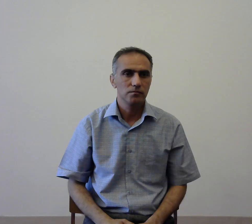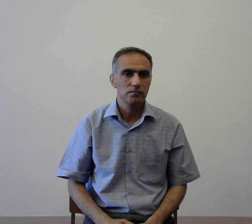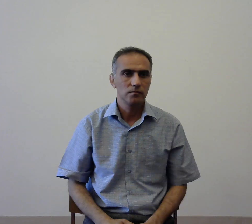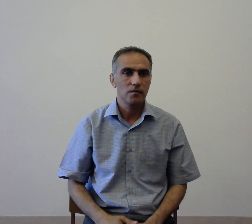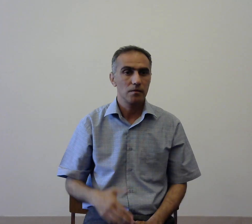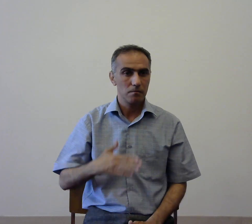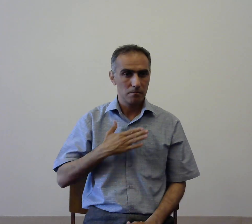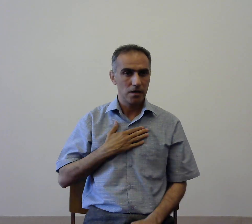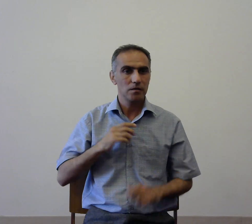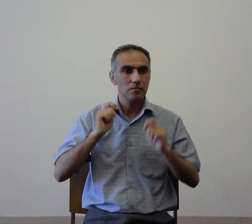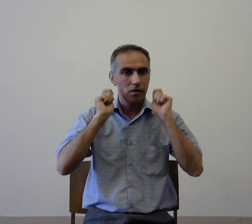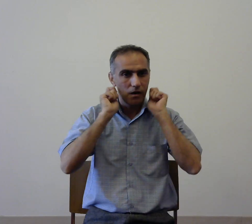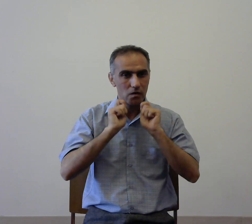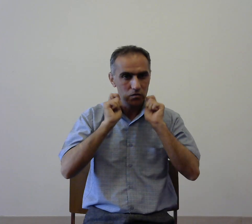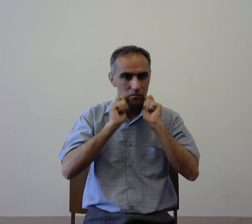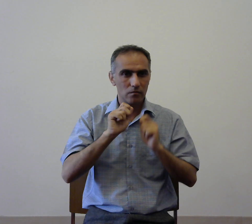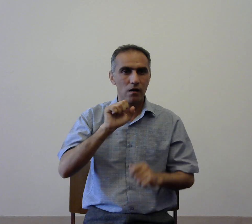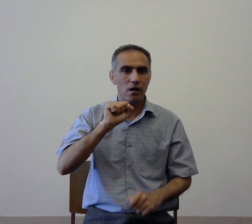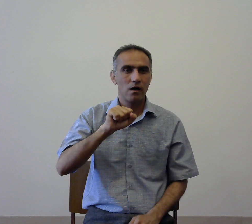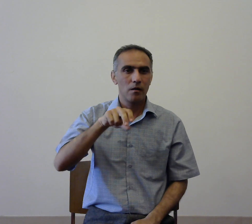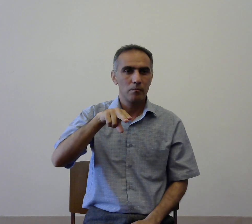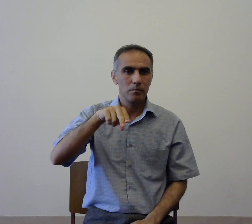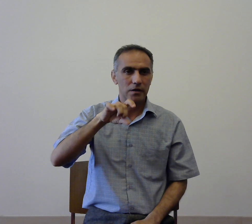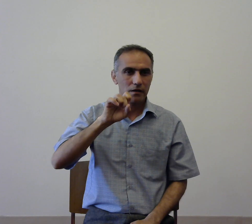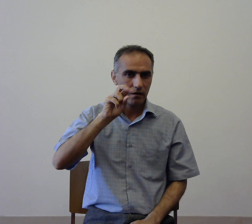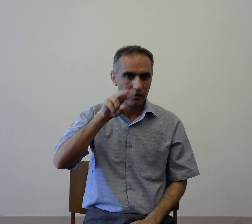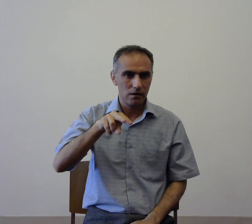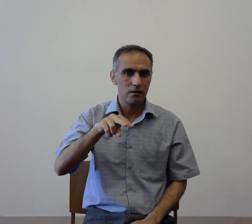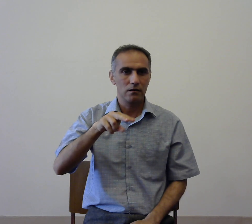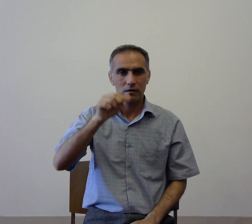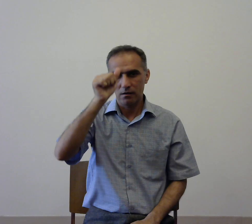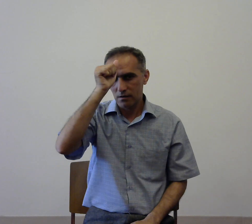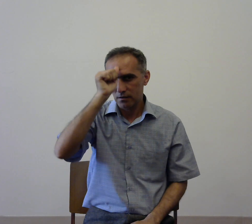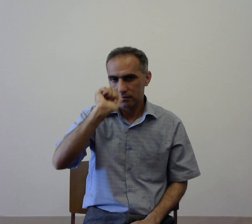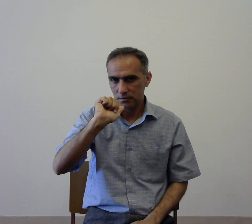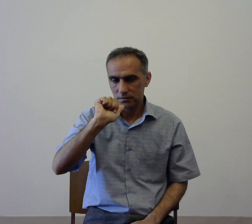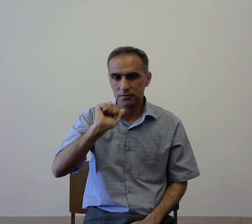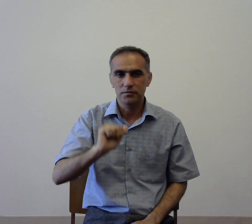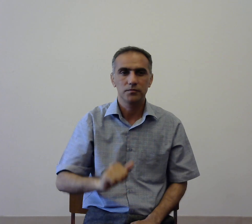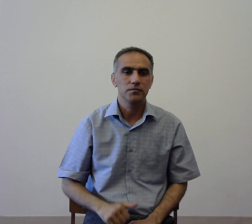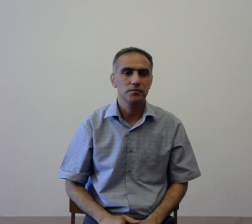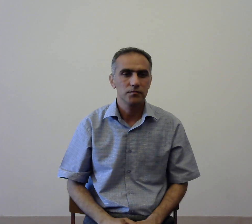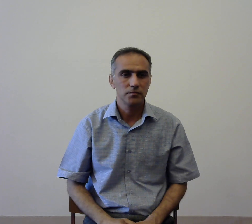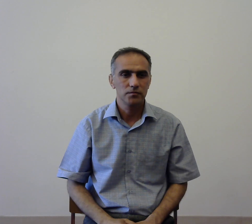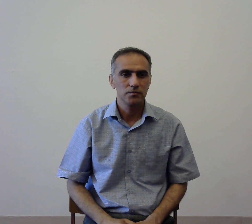Mənim ad günüm aprel ayındadır